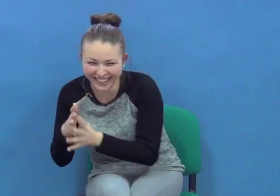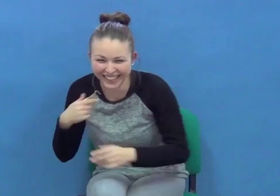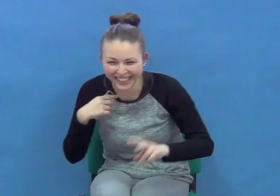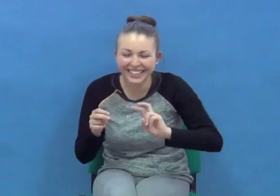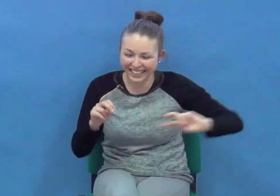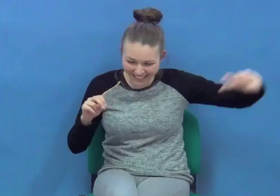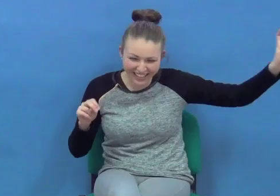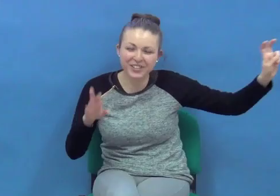Poszedł na górę.